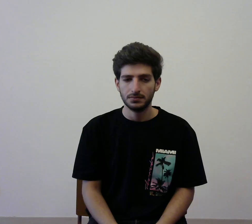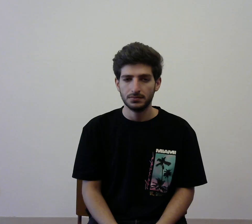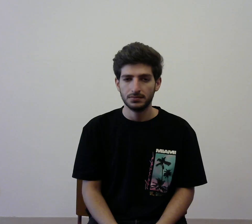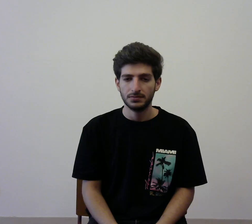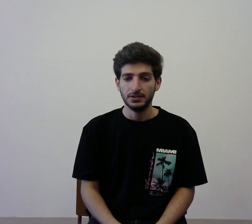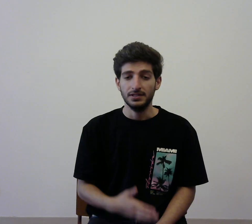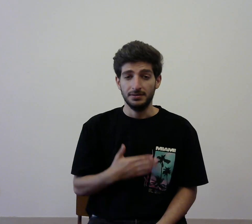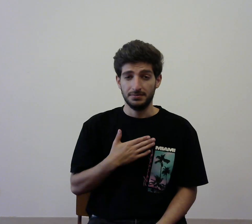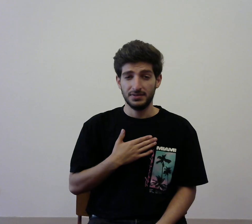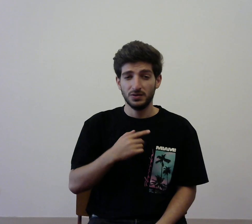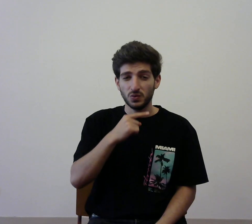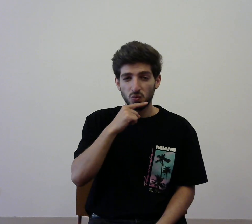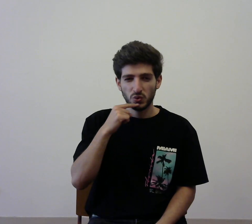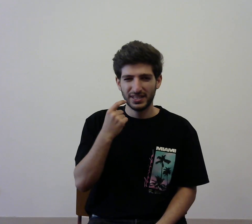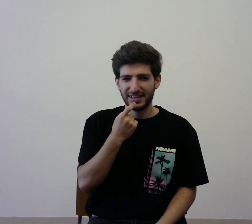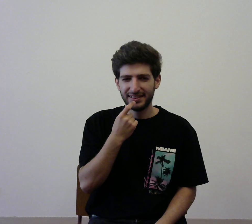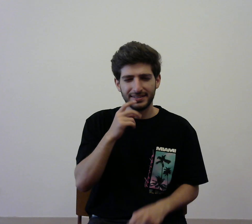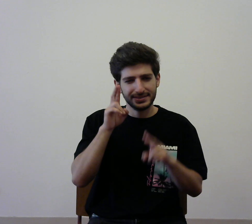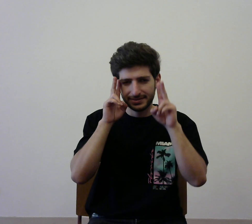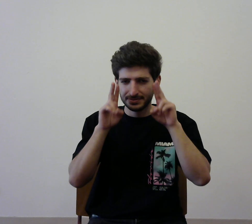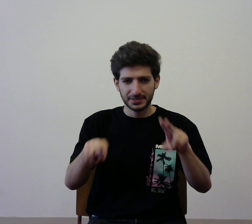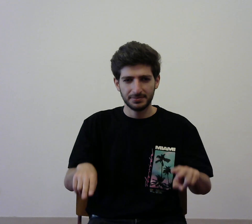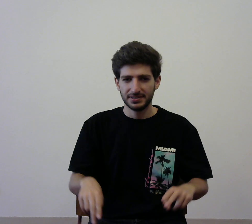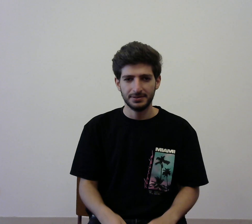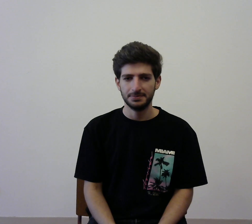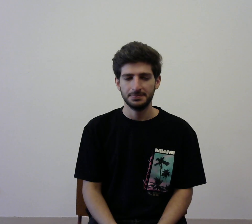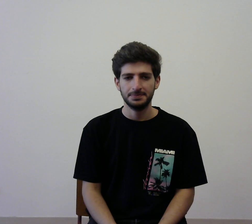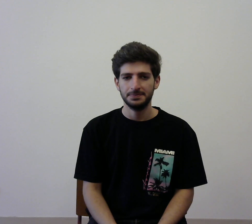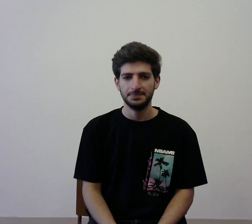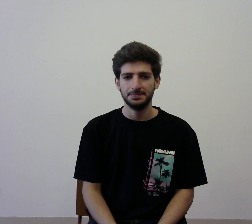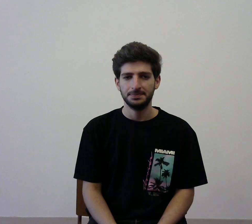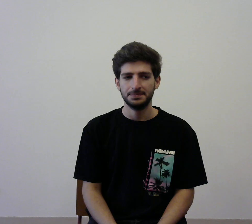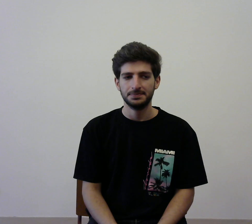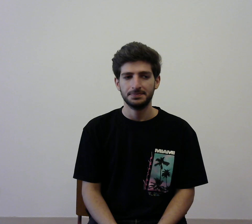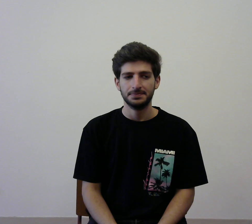Mən rus dilini bilmirəm